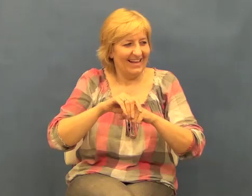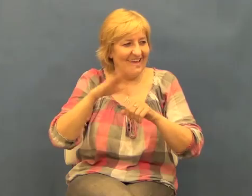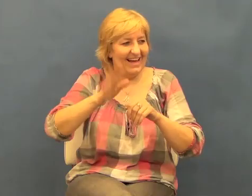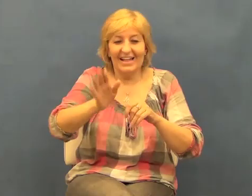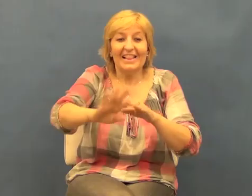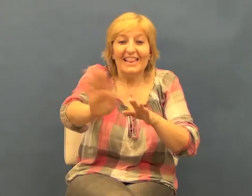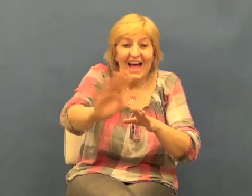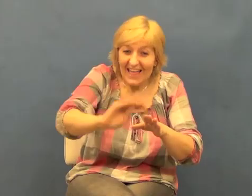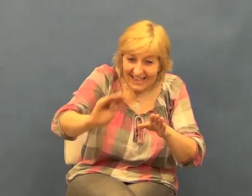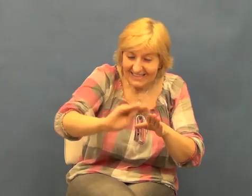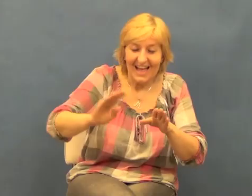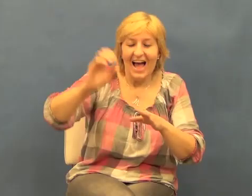Nie... jeszcze.